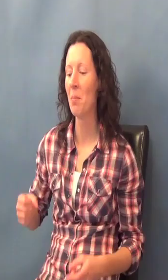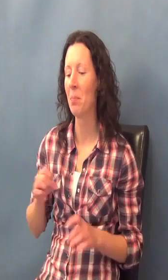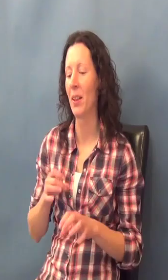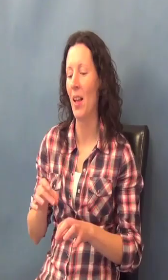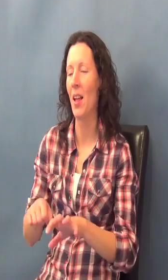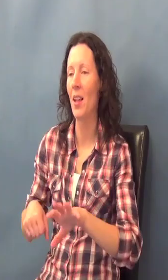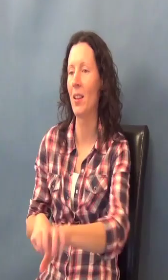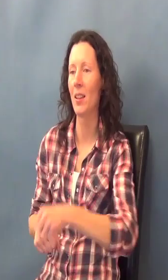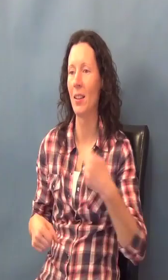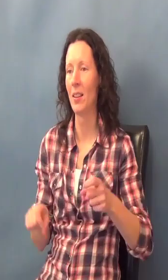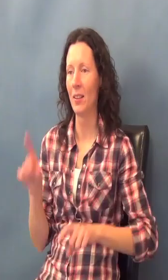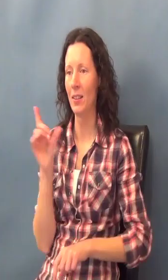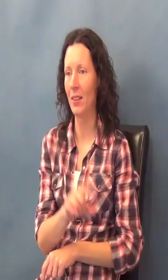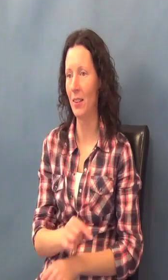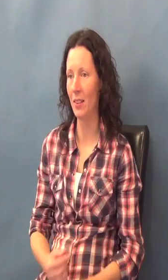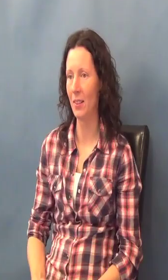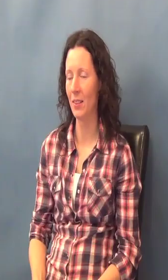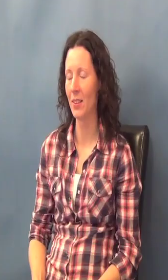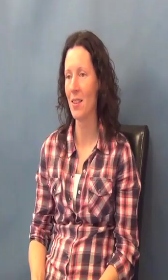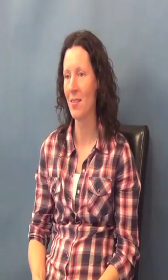Trzymasz torbę, ktoś podbiegnie, zabierze ją i ucieknie.